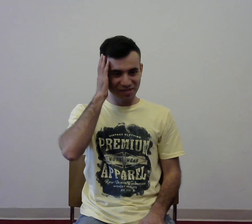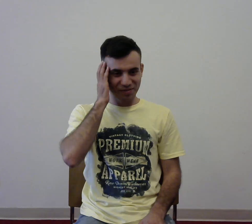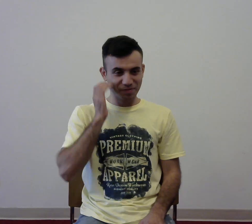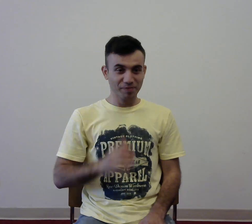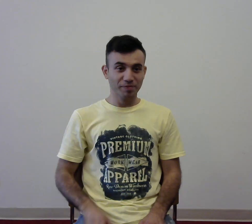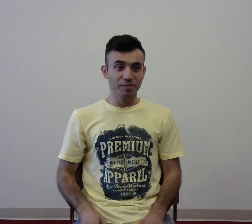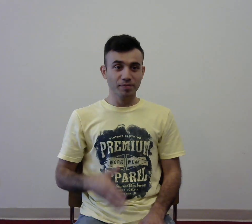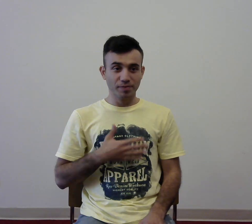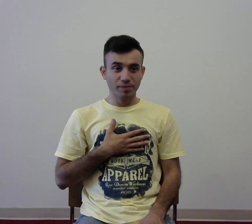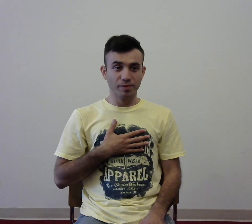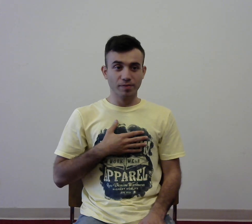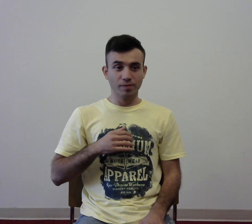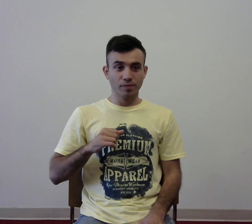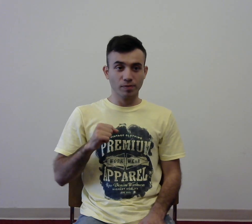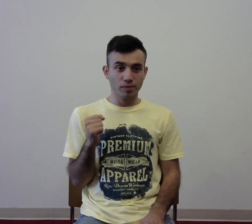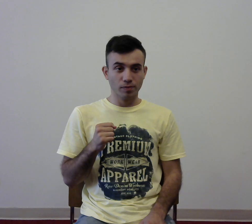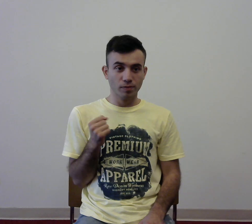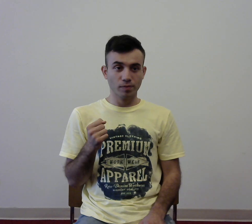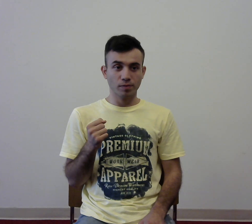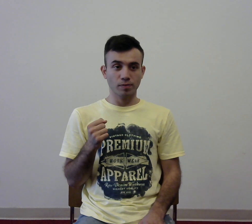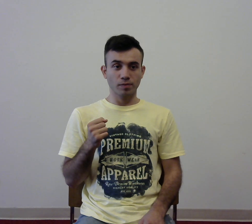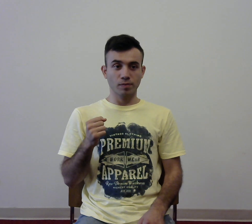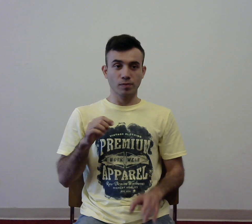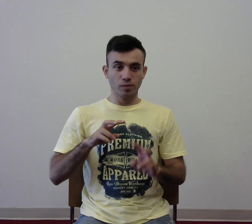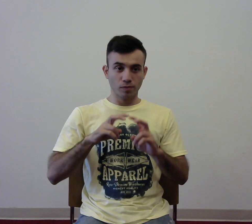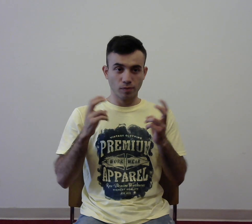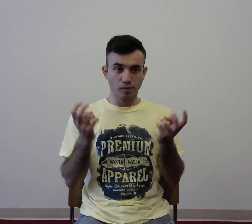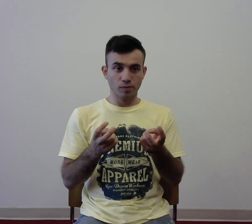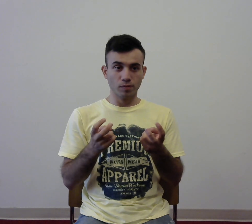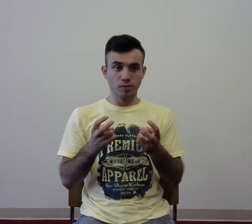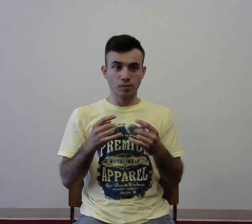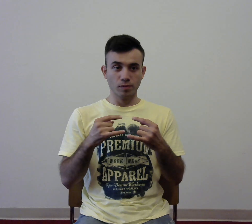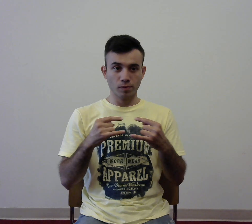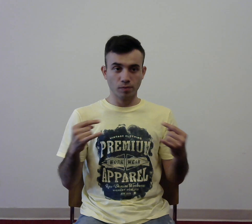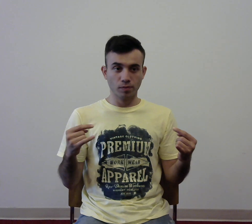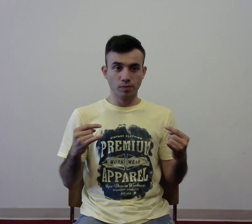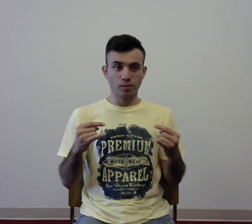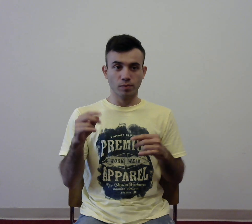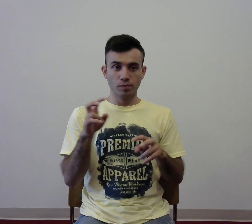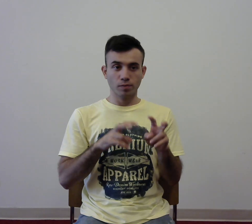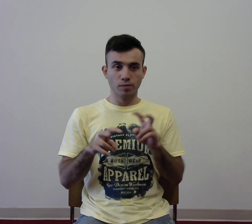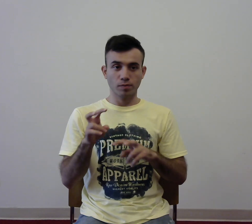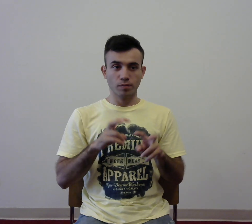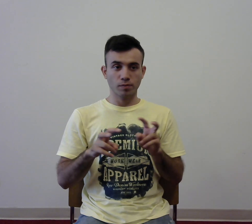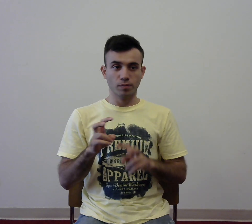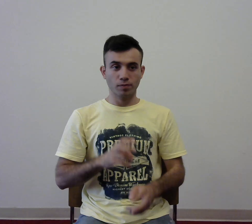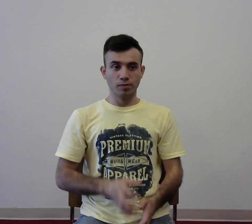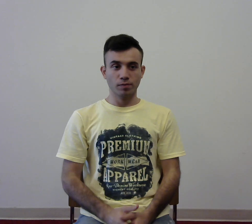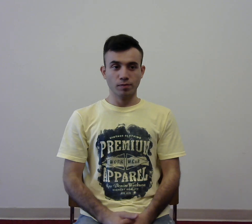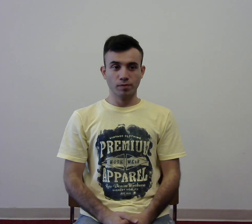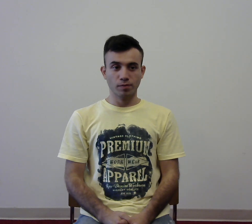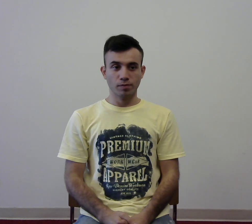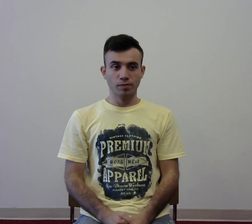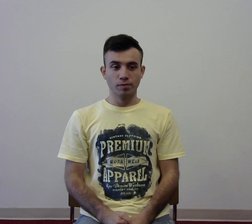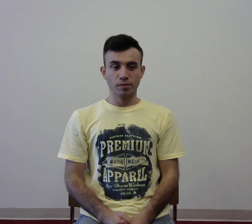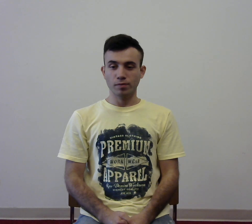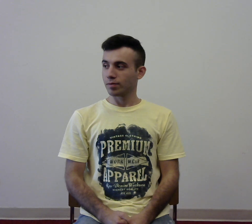Mən dostlarımın olduğu masanı axtarıram